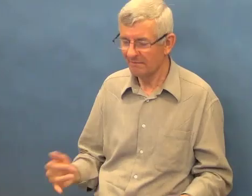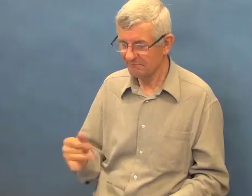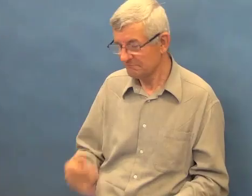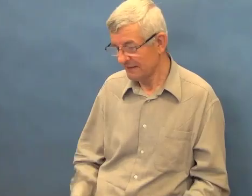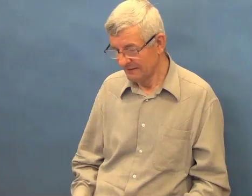Tak.